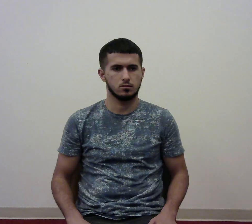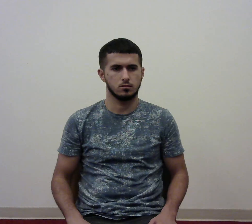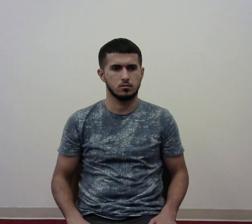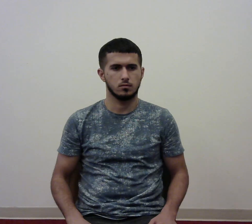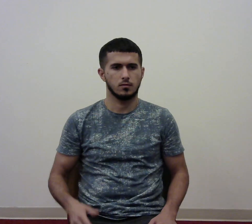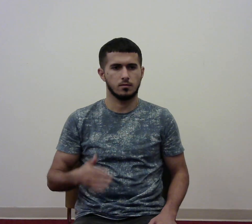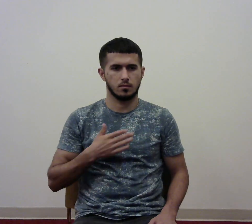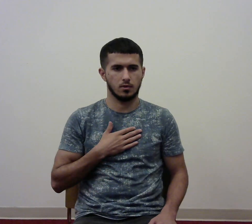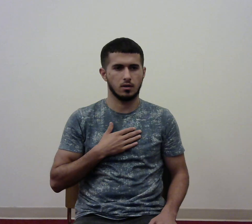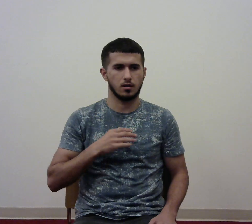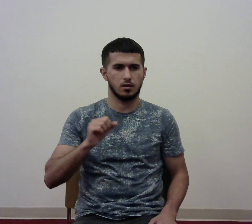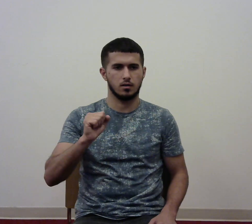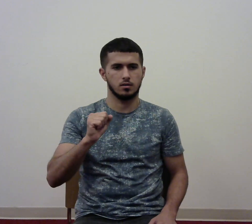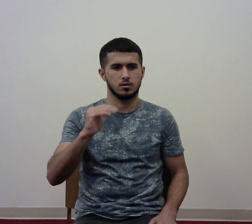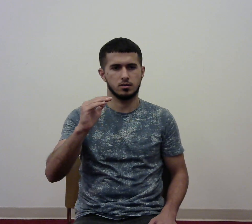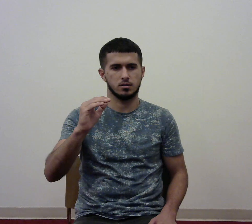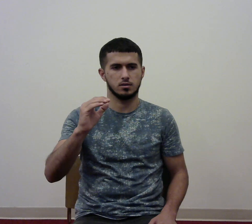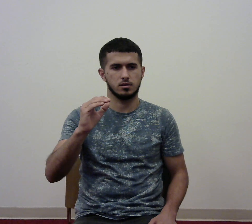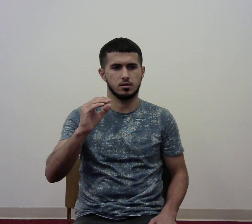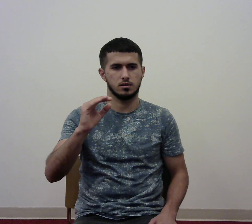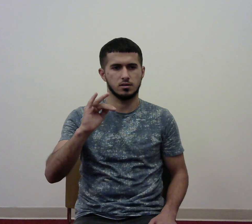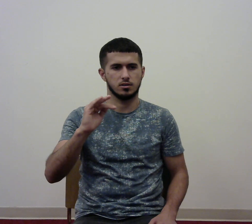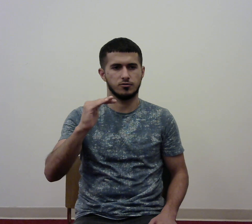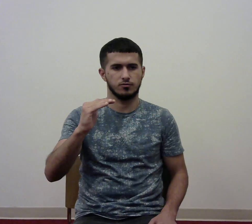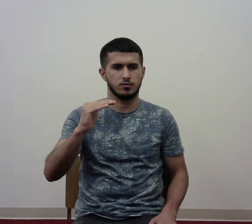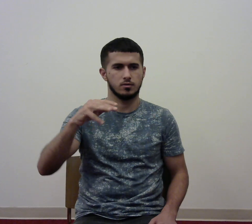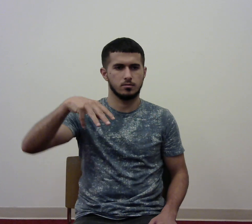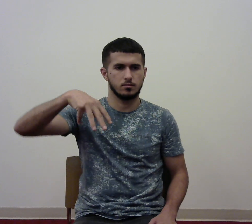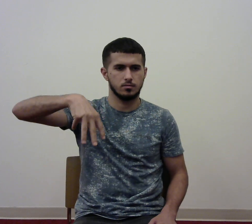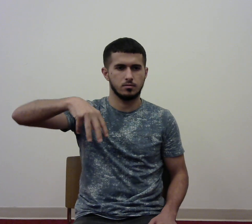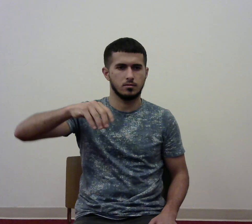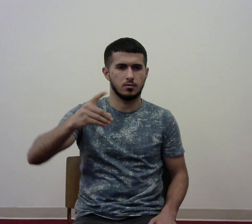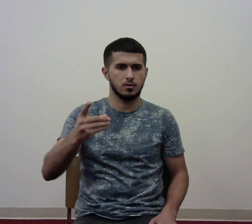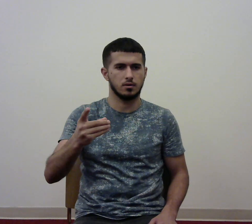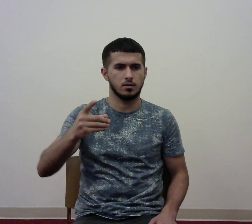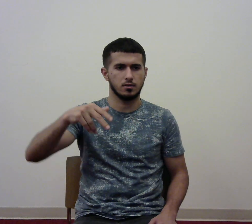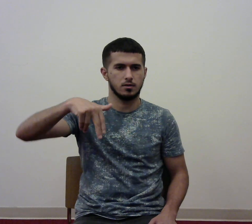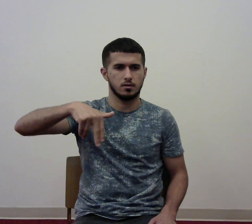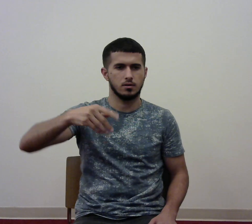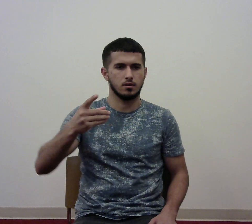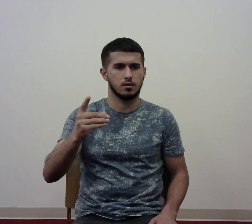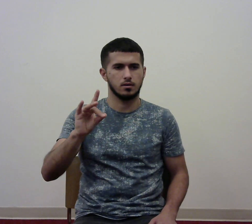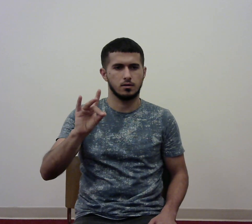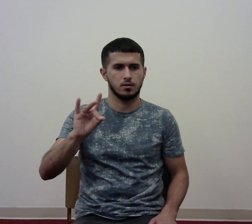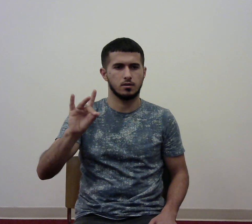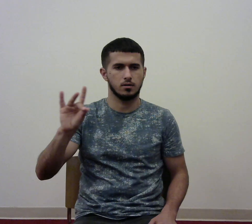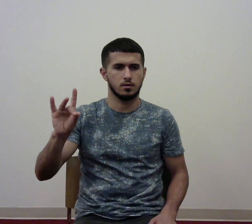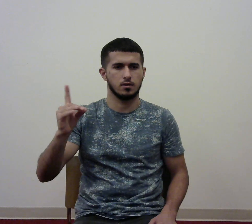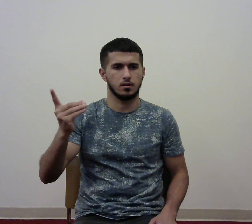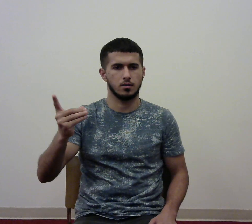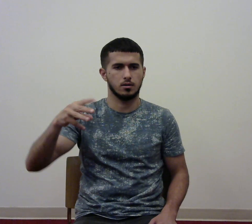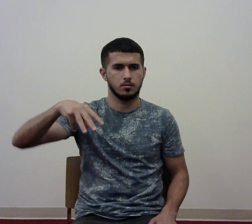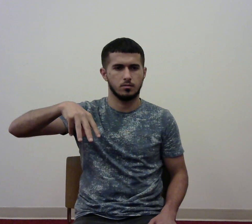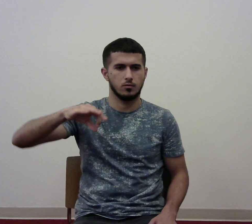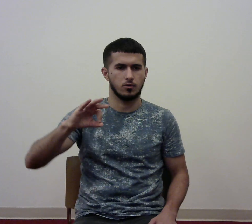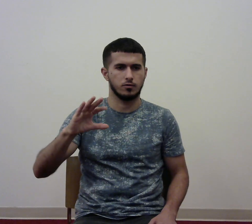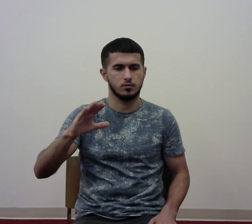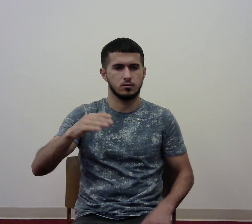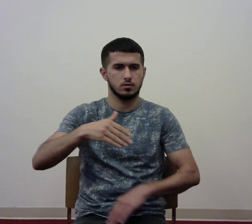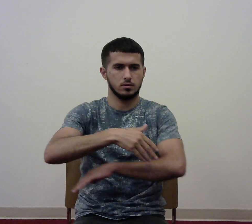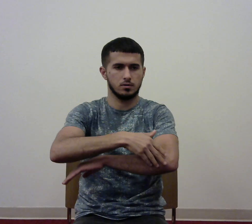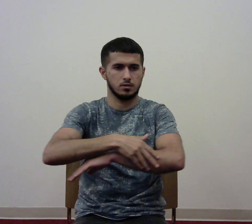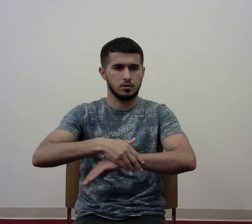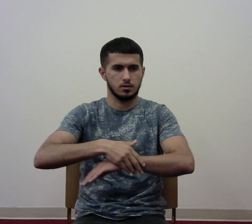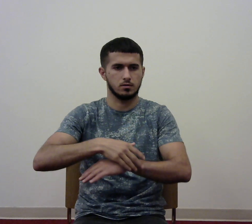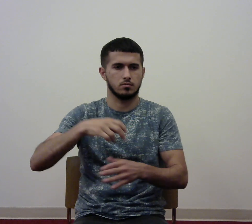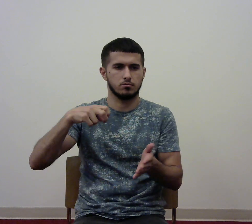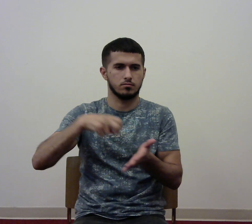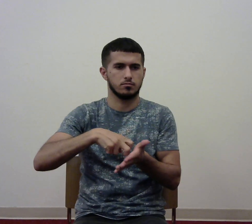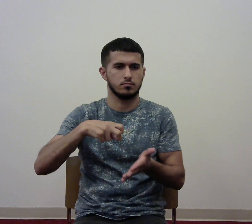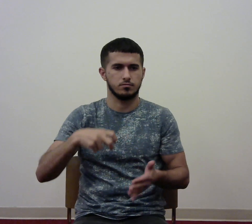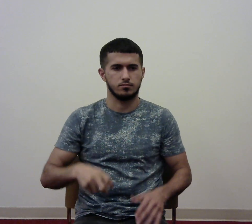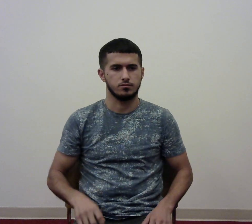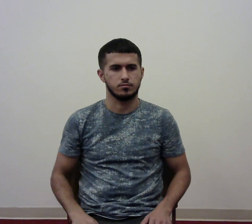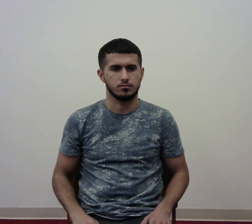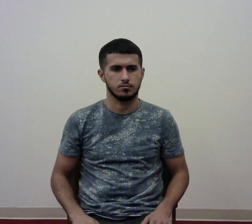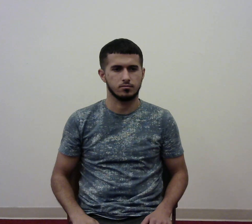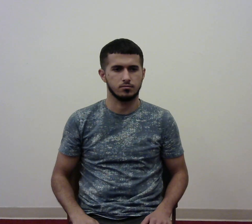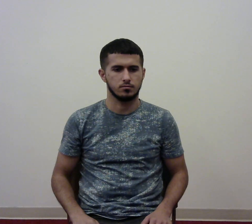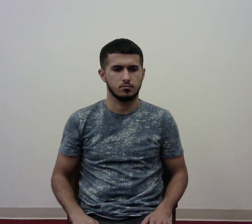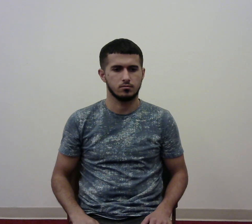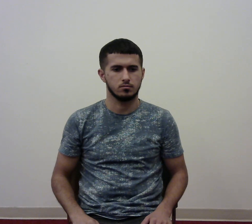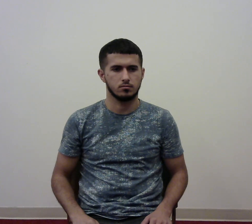Mən Asif Məhərrəmov küçəsində qeydiyyatdayam